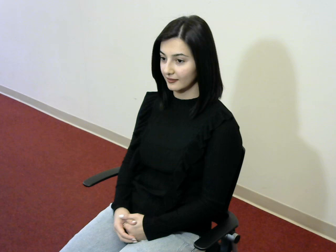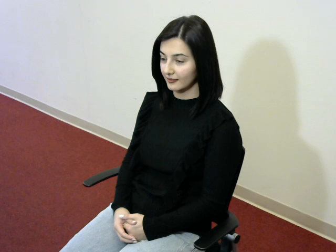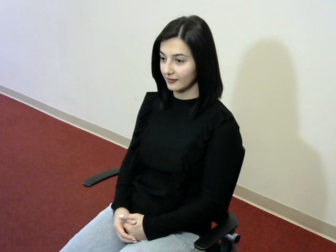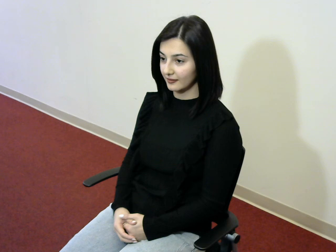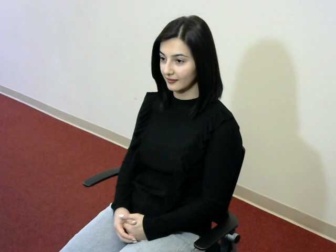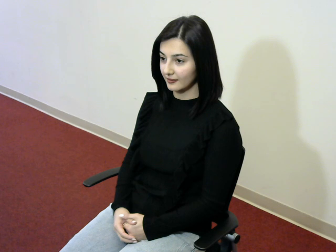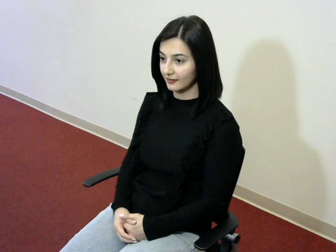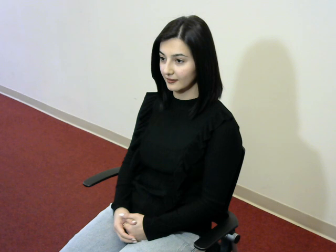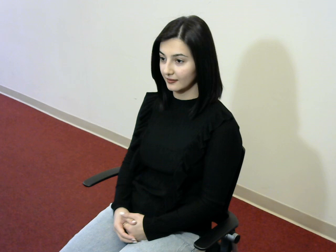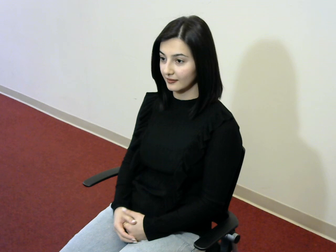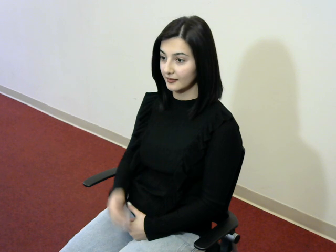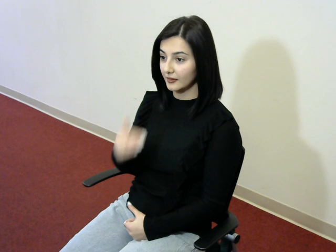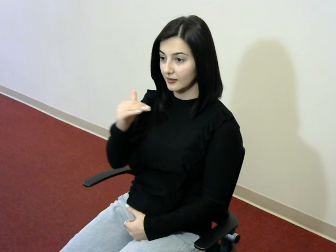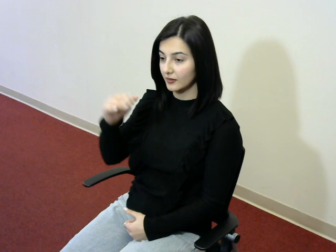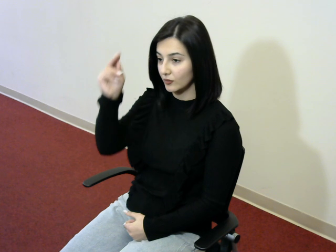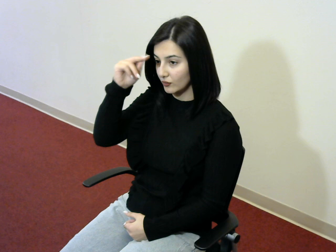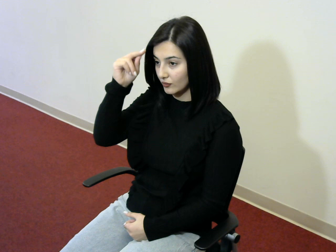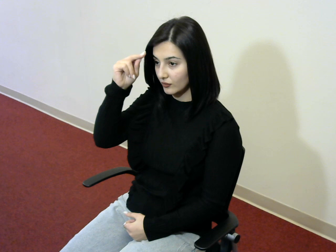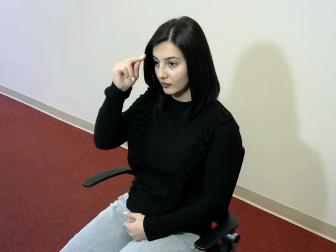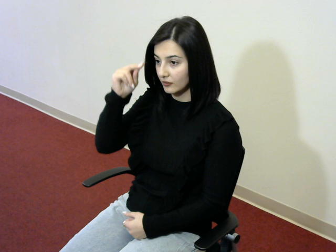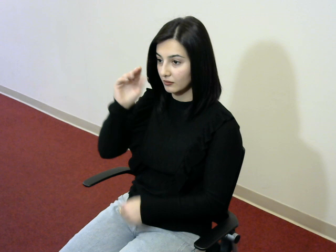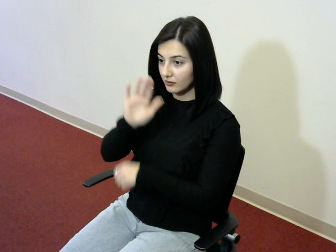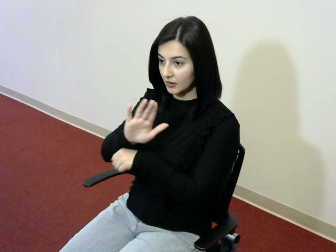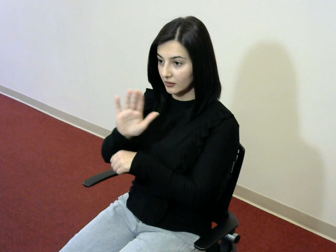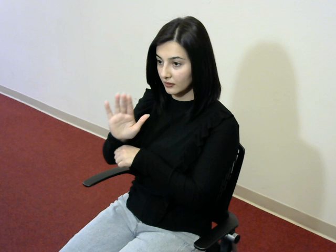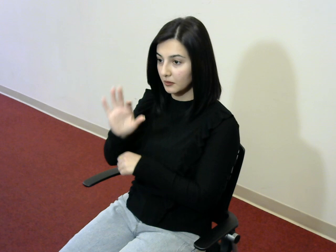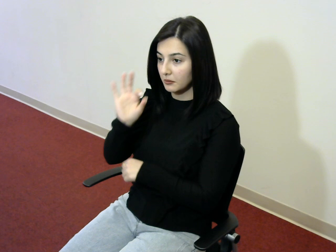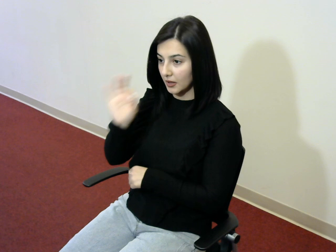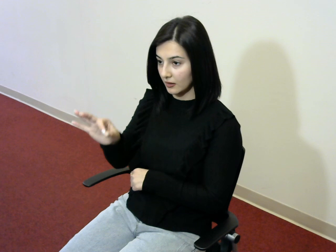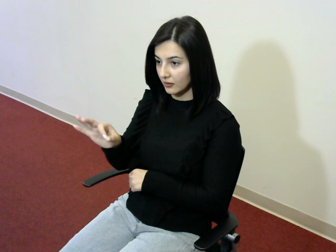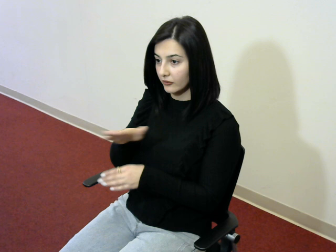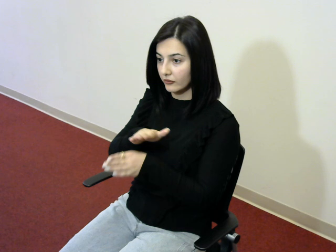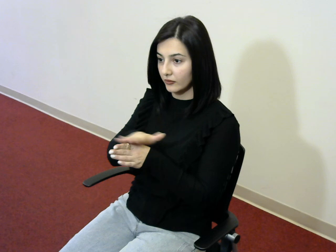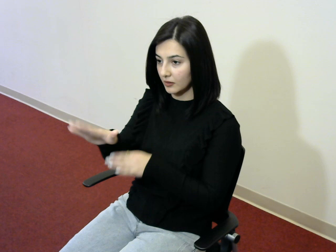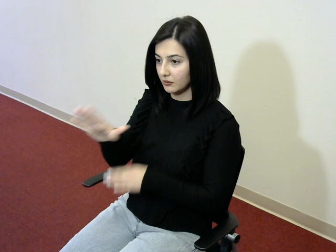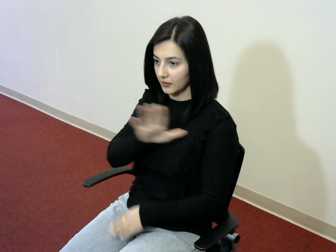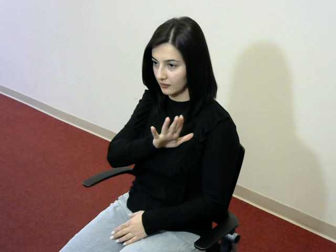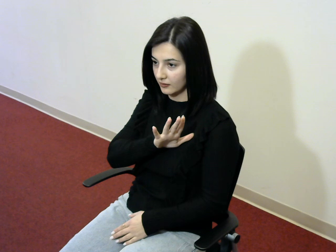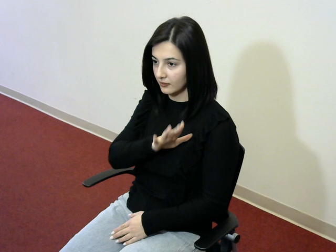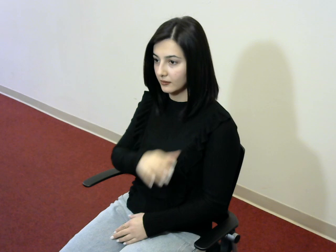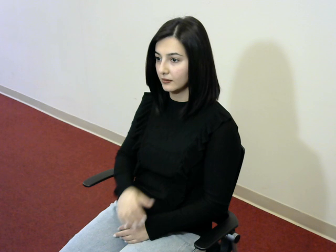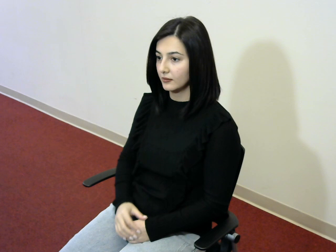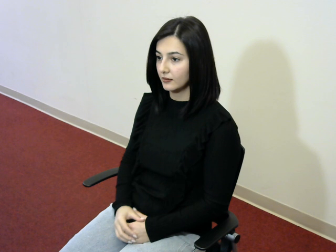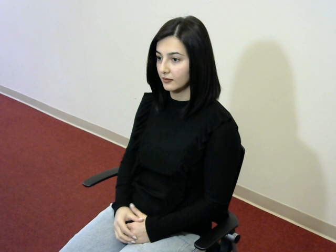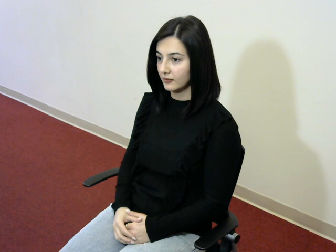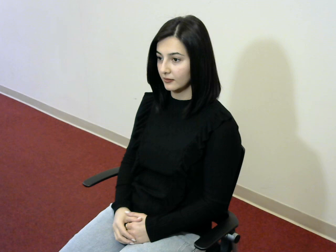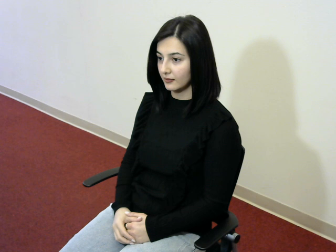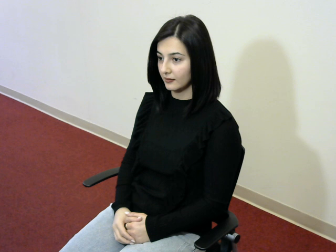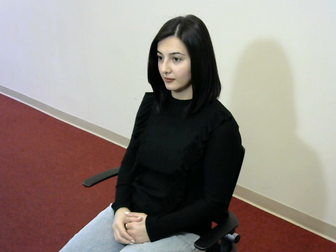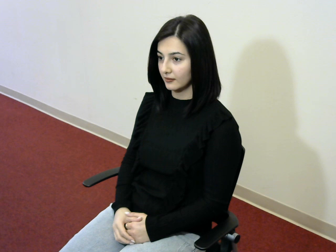Sənin şagirdin tapşırıqları düzgün yerinə yetirib